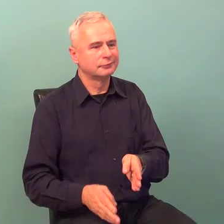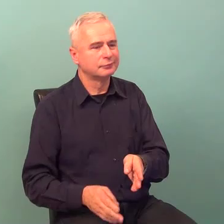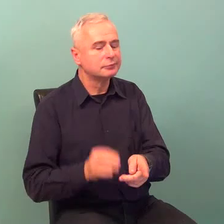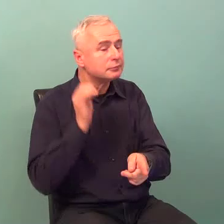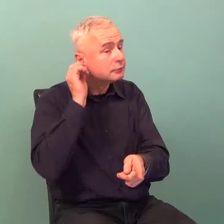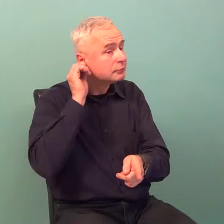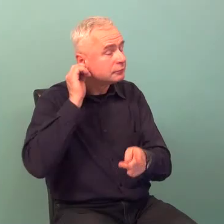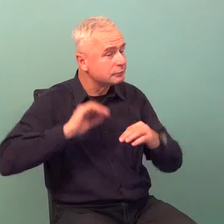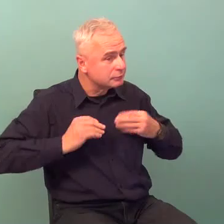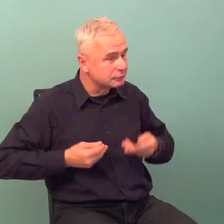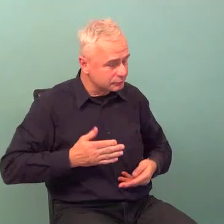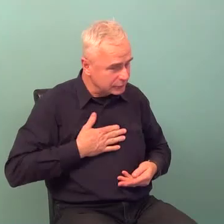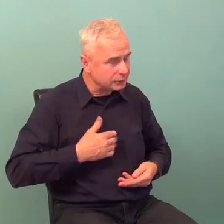Mam dziewczynę.